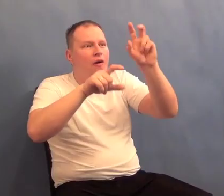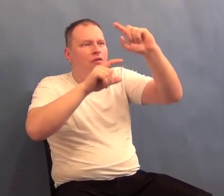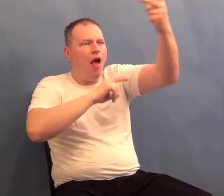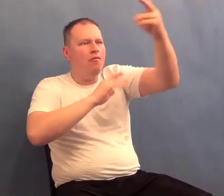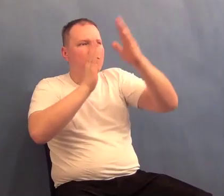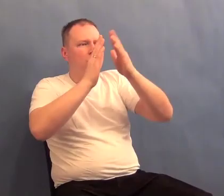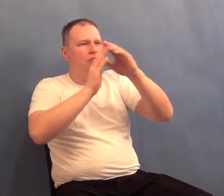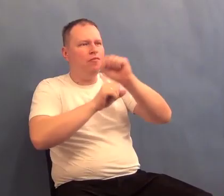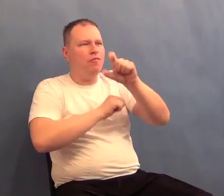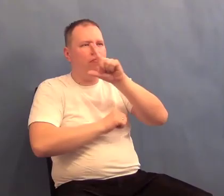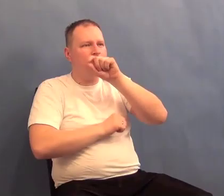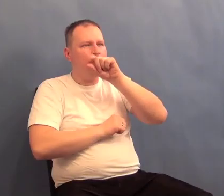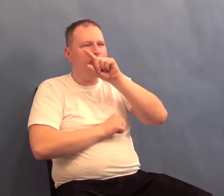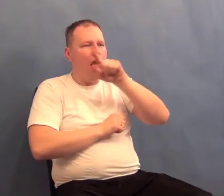Po drugiej stronie domu jest ptak.